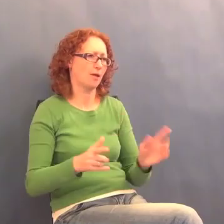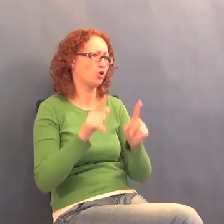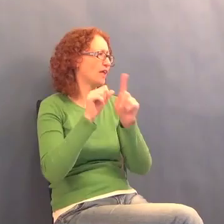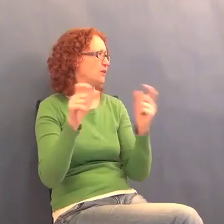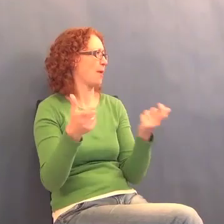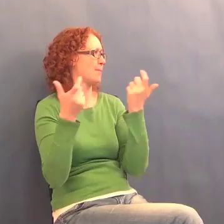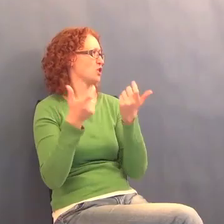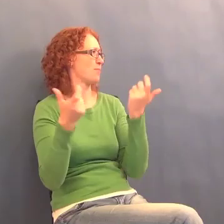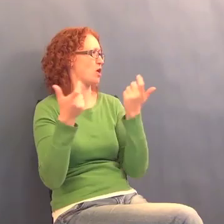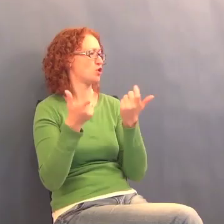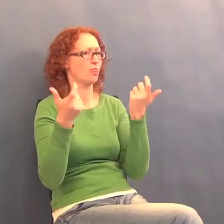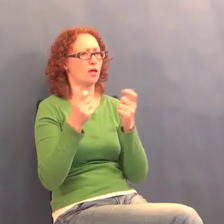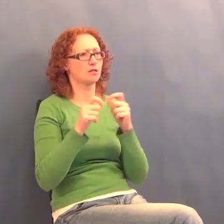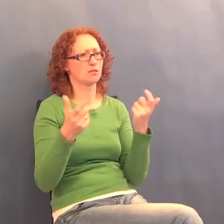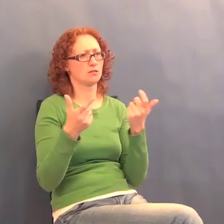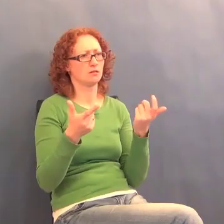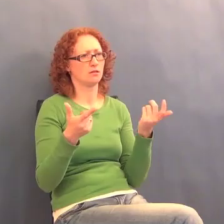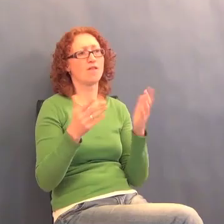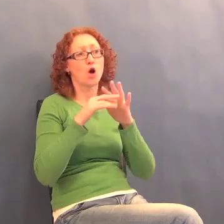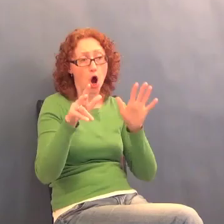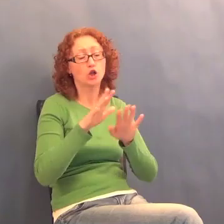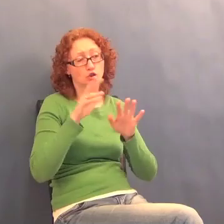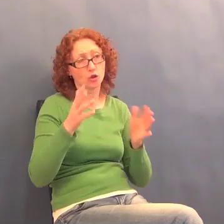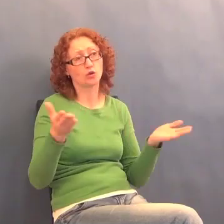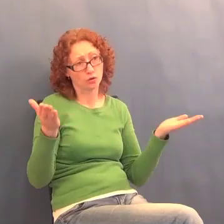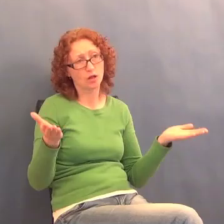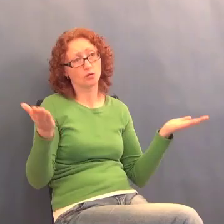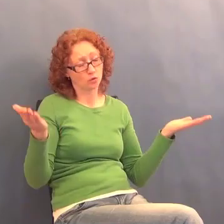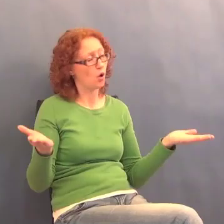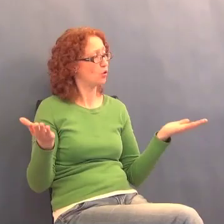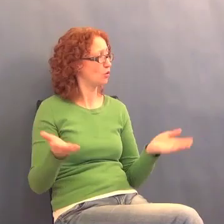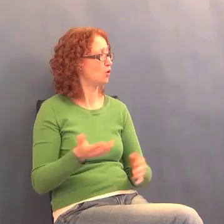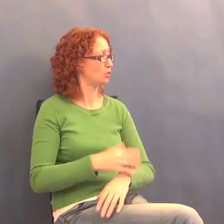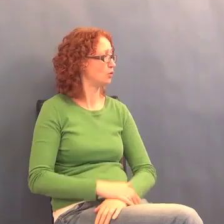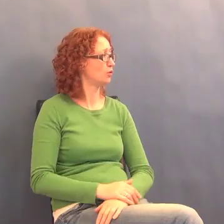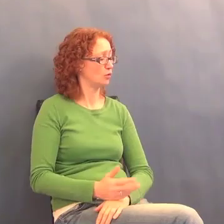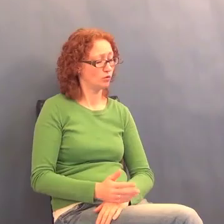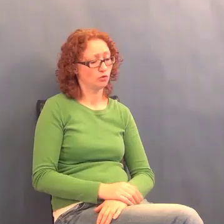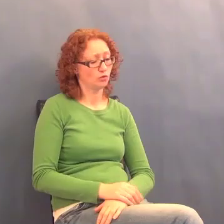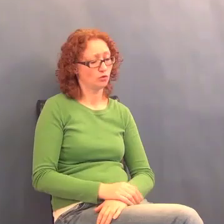Musi zamknąć drzwi, bo to wejście jest niebezpieczne.